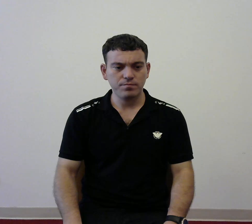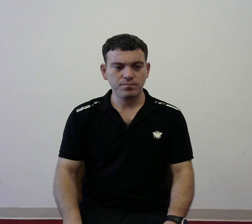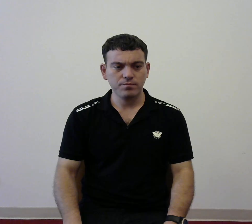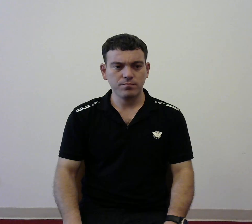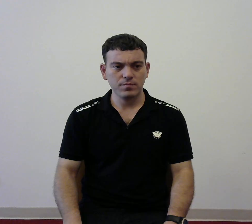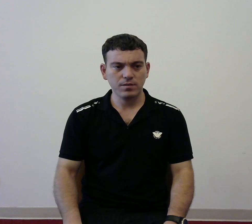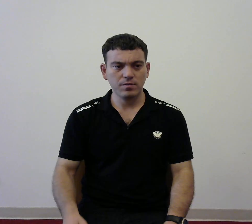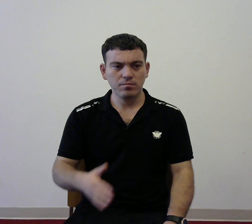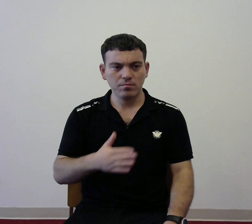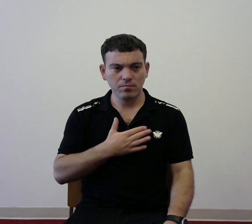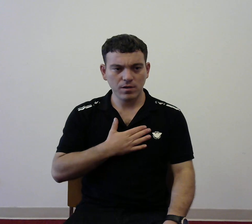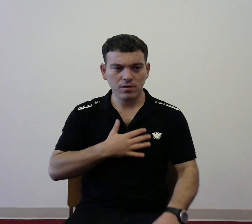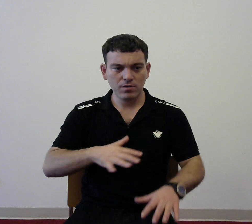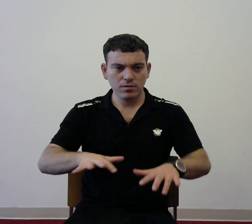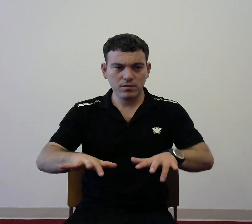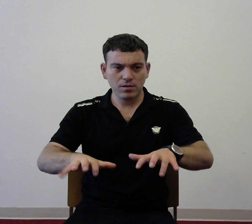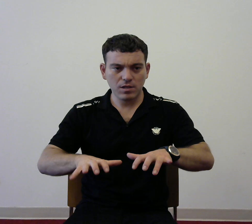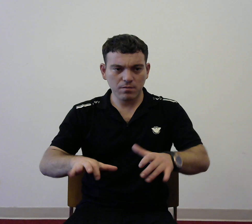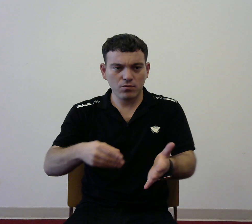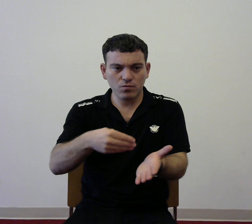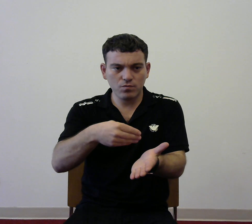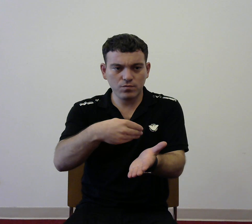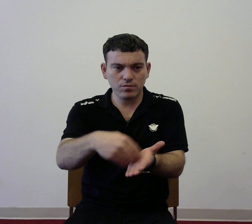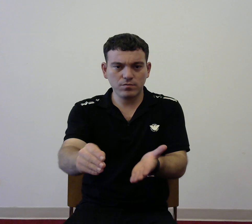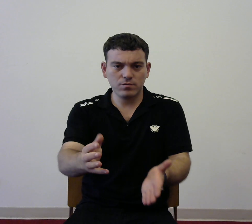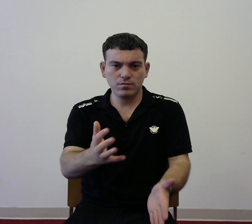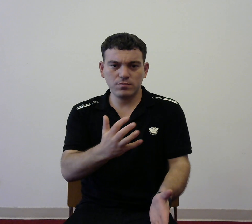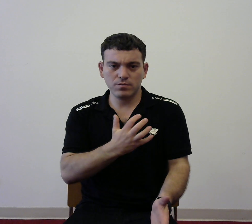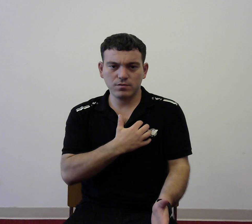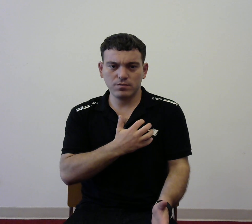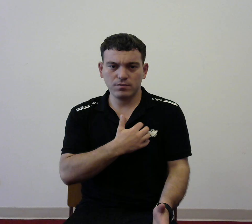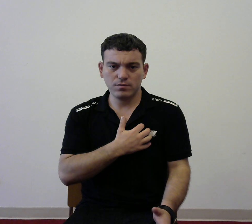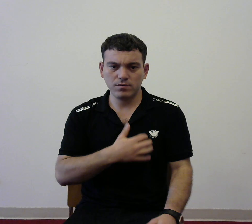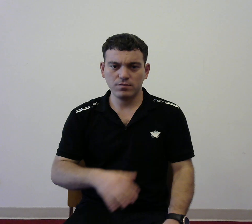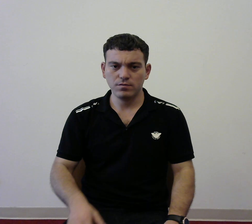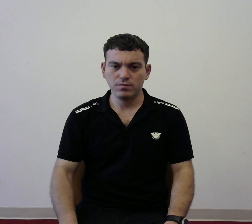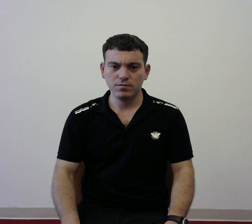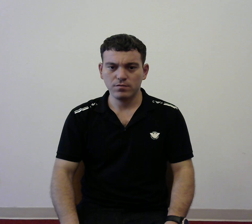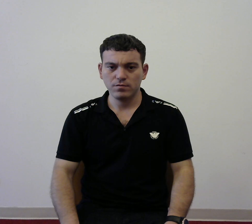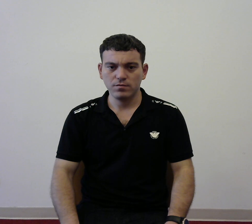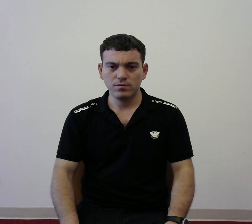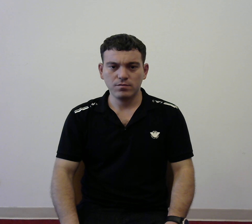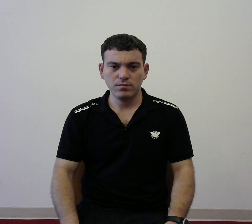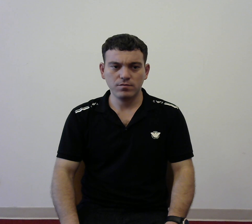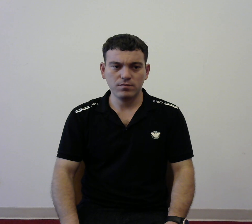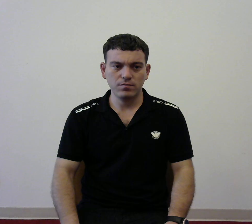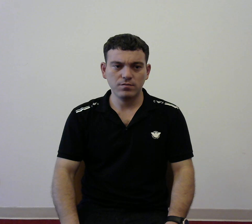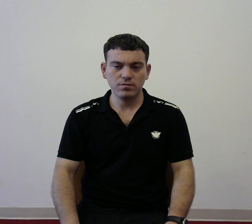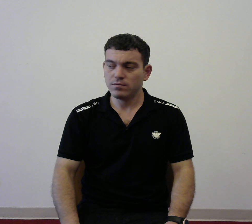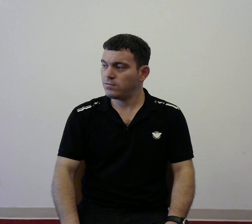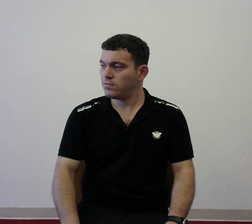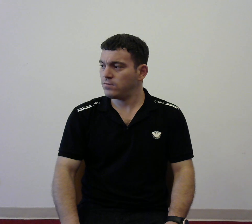Mən kompüter almaq istəyirəm